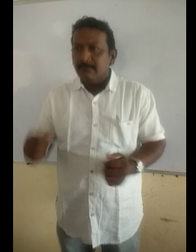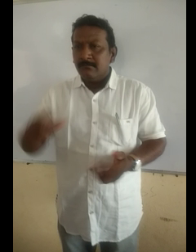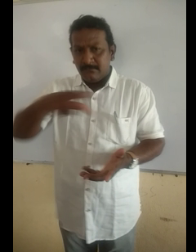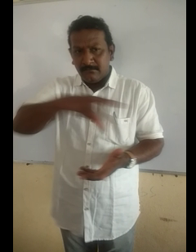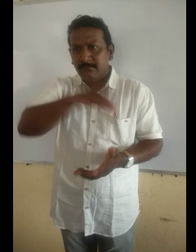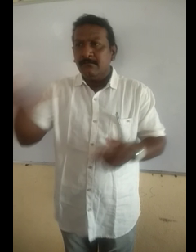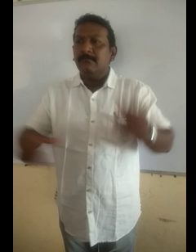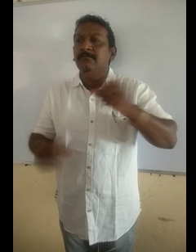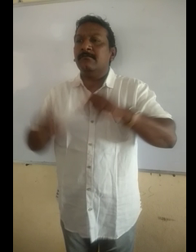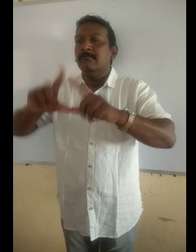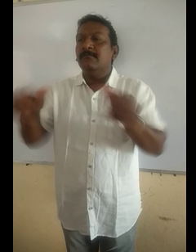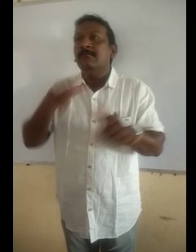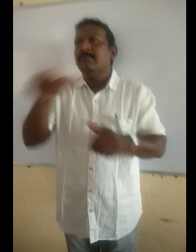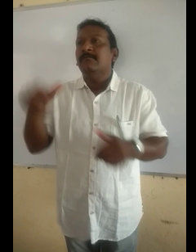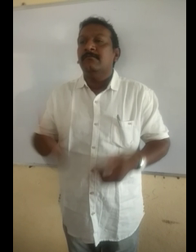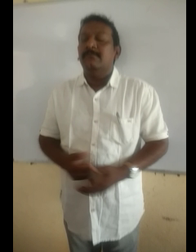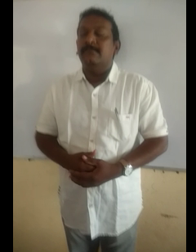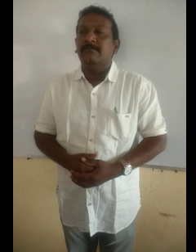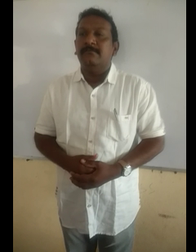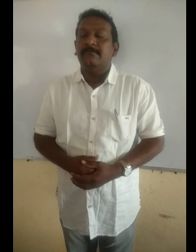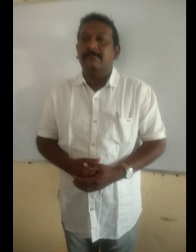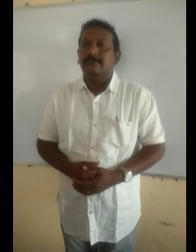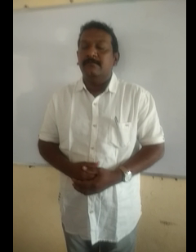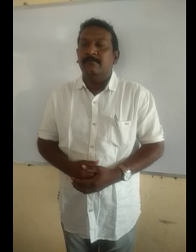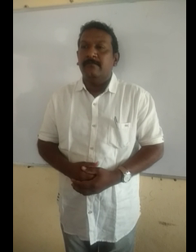i am sitting in the class